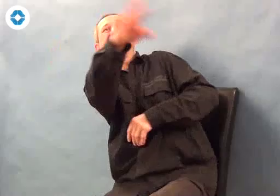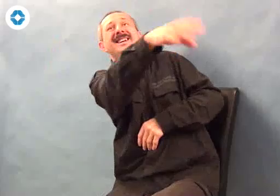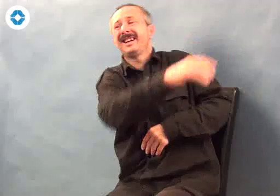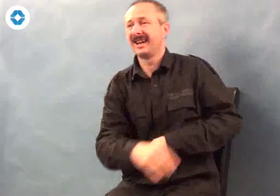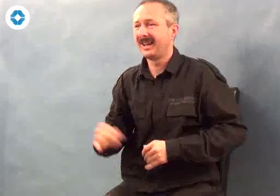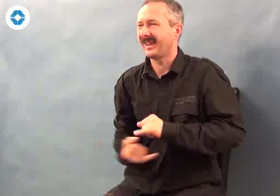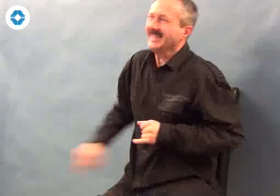Charlie znowu go odpędza.